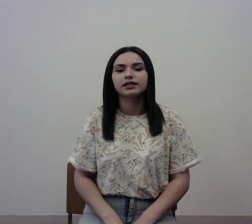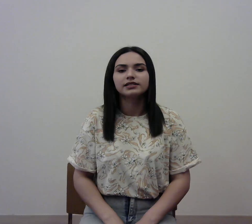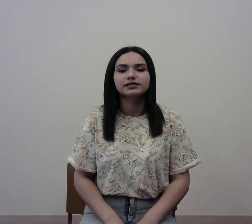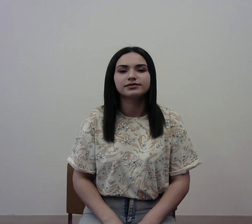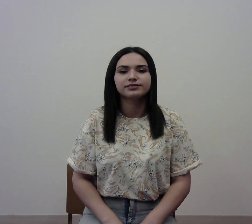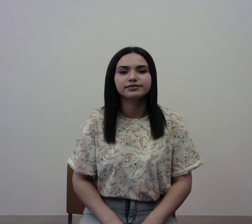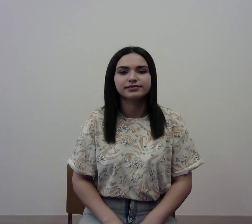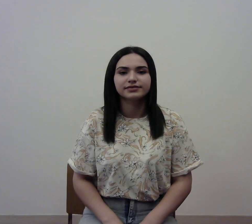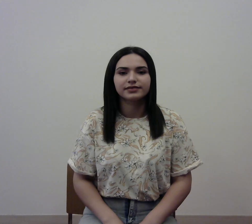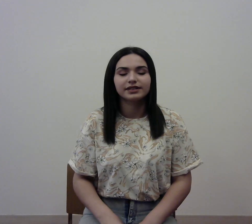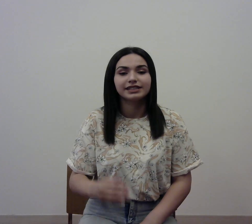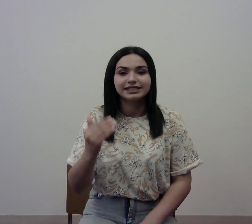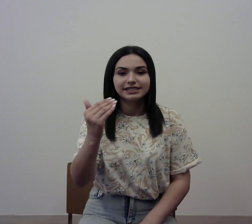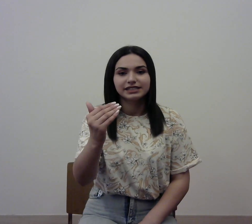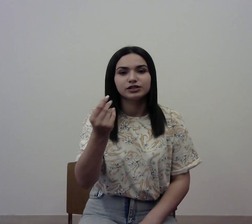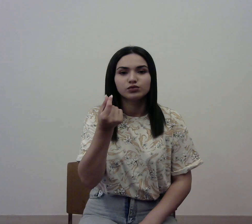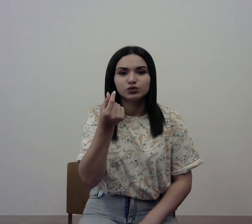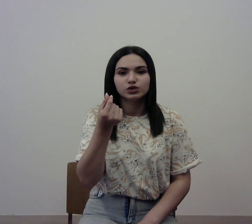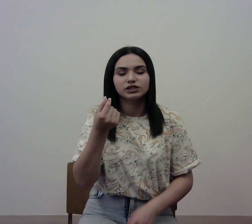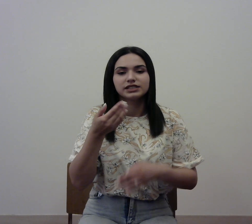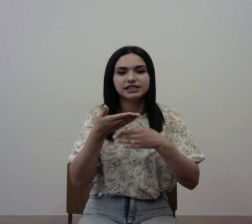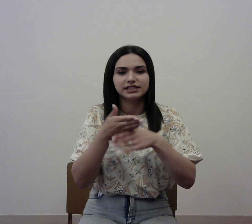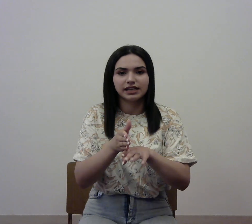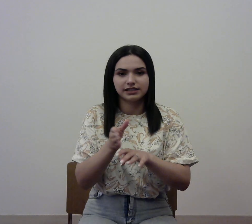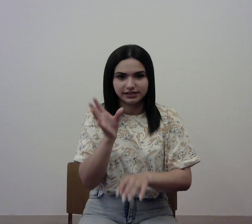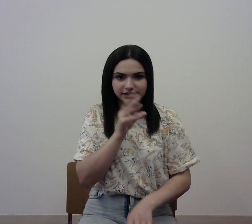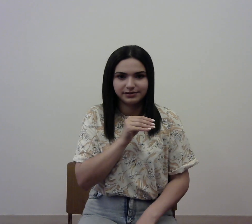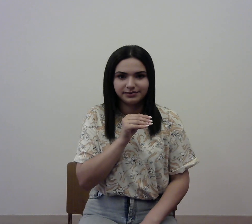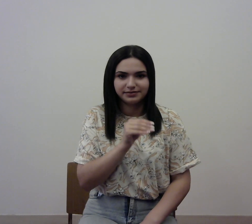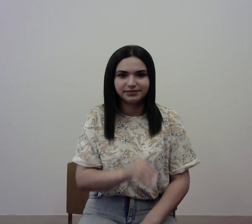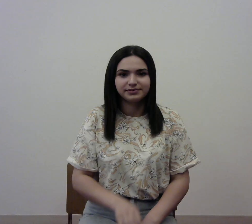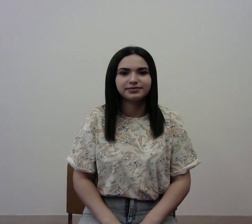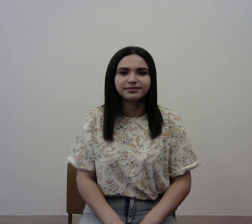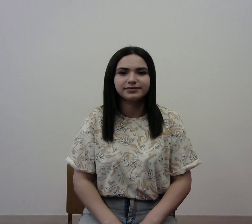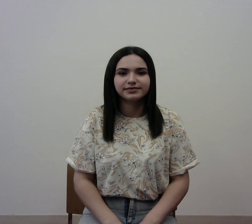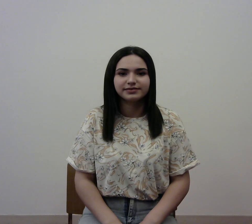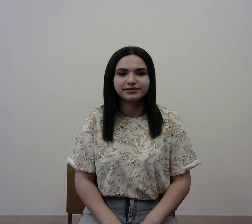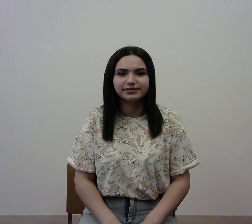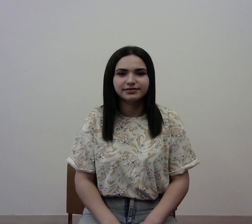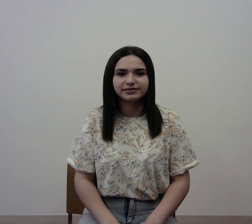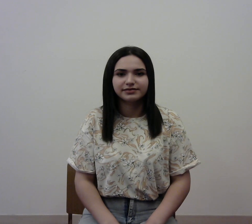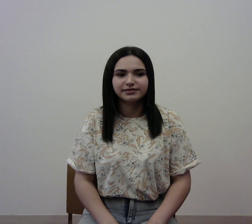Siz pulu xırdalaya bilərsinizmi?